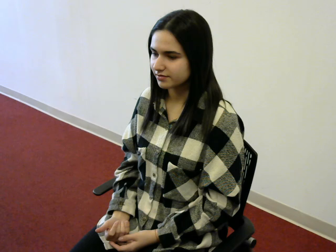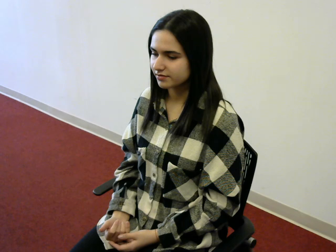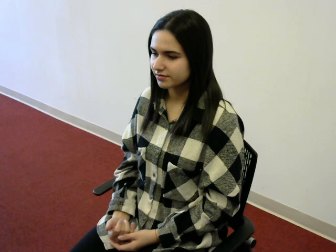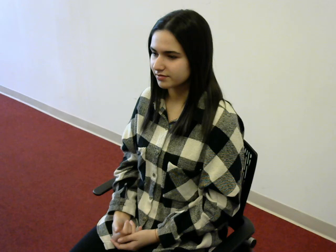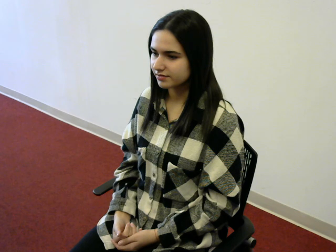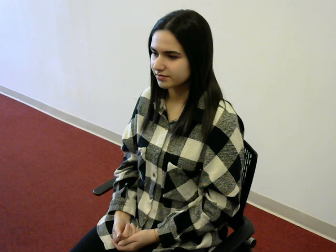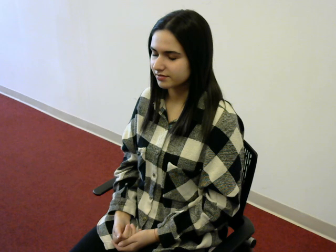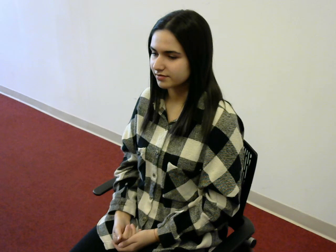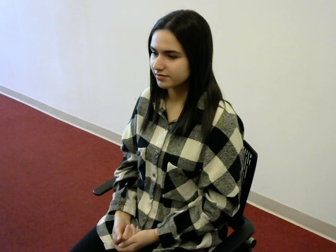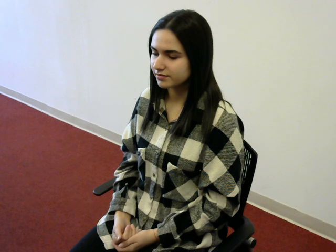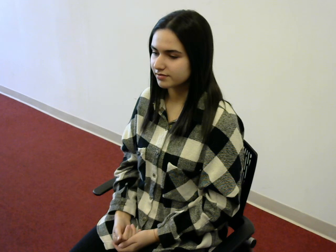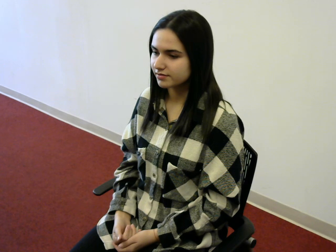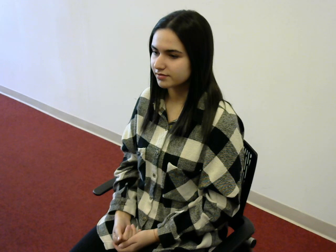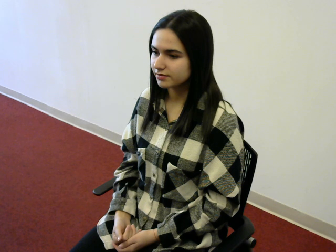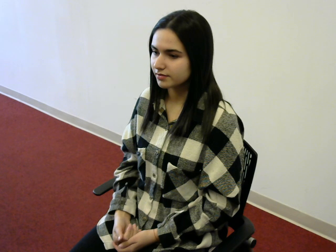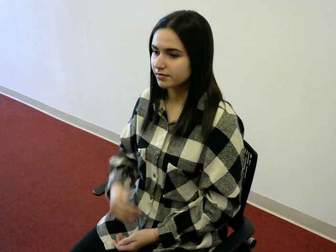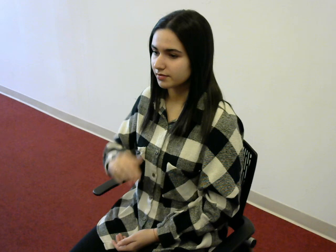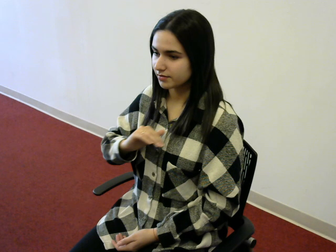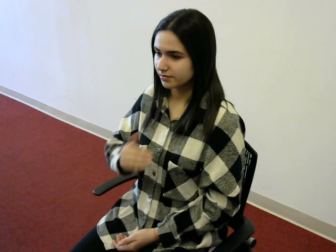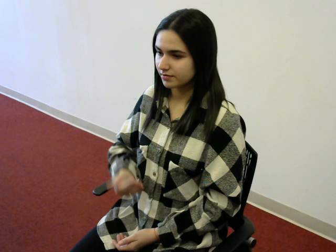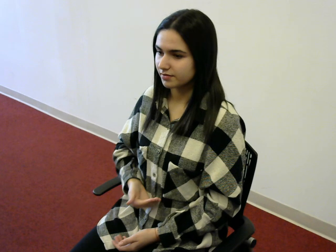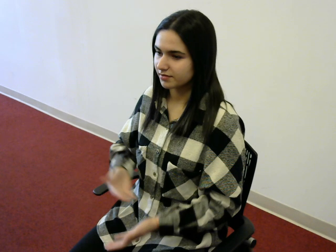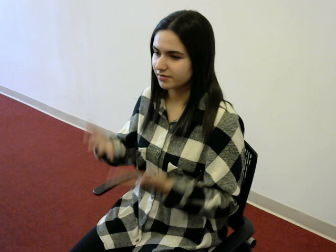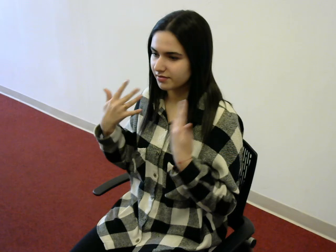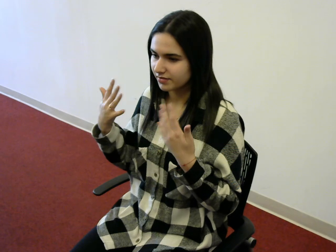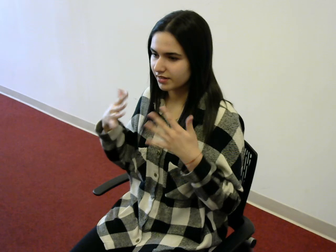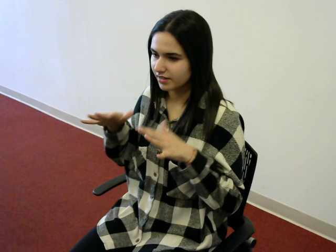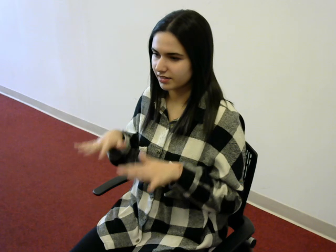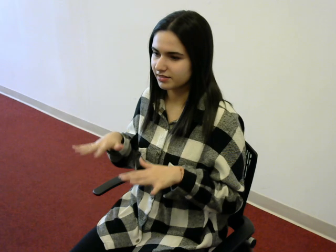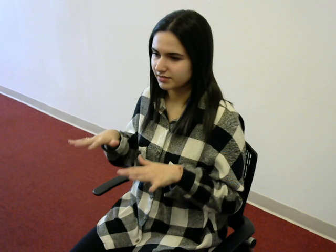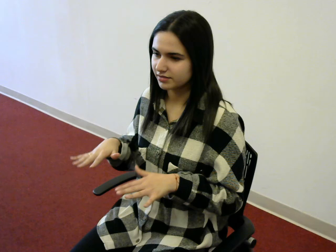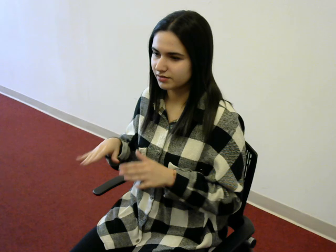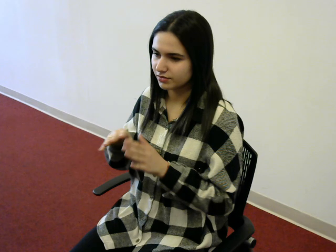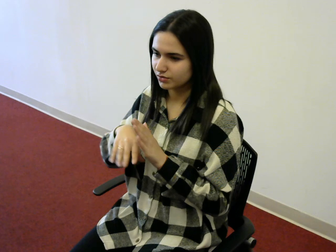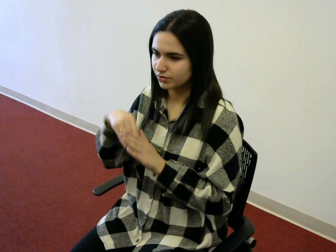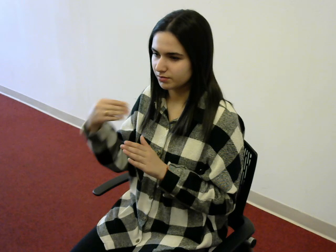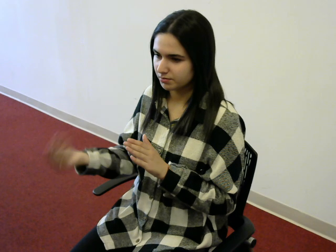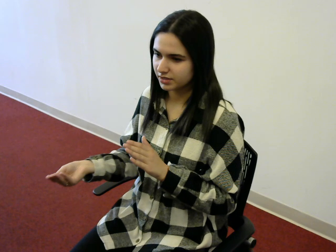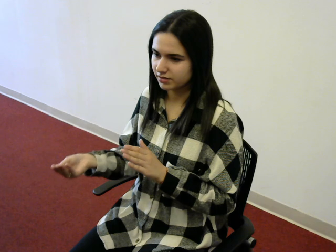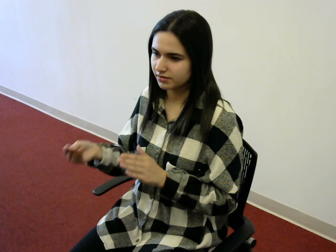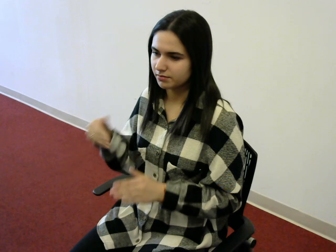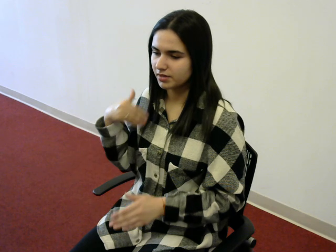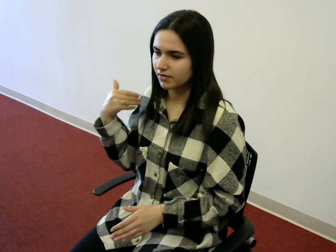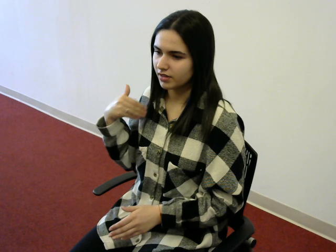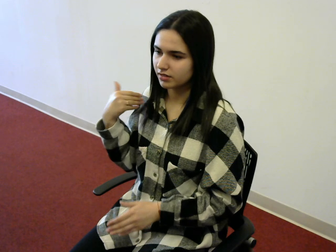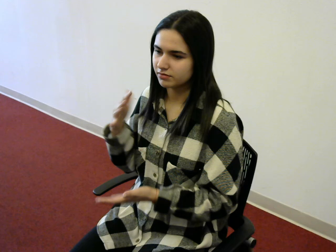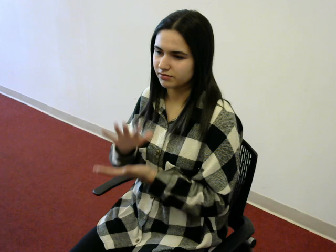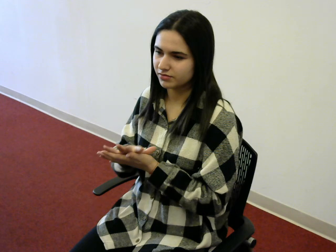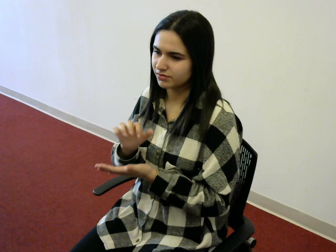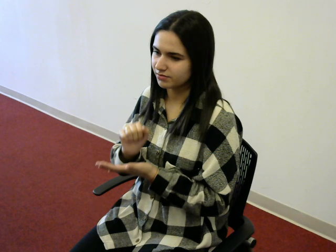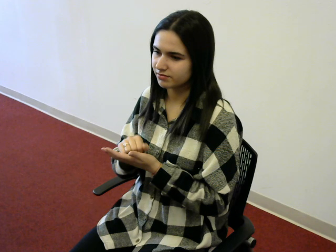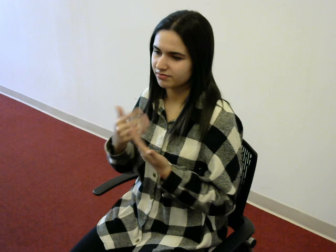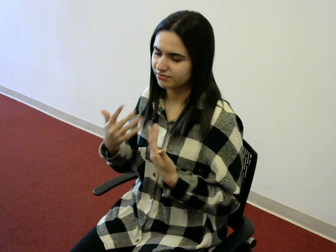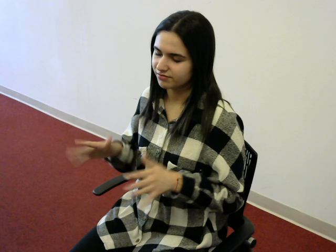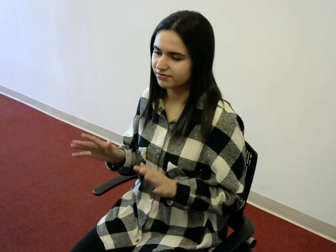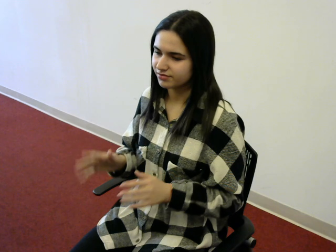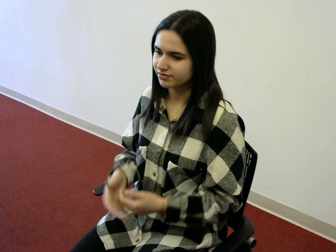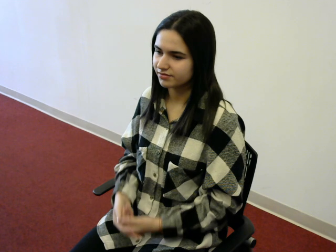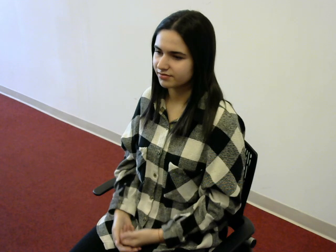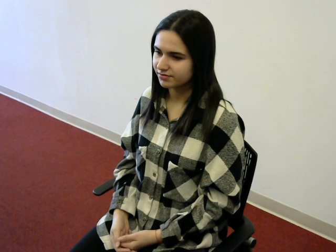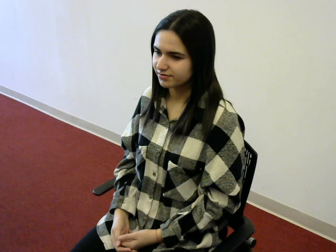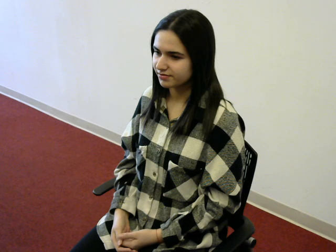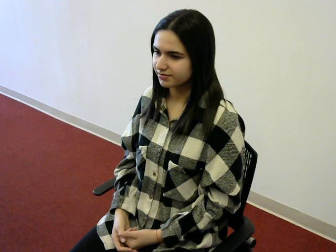Bağda yerə düşən meyvələr xarab olmuşdu